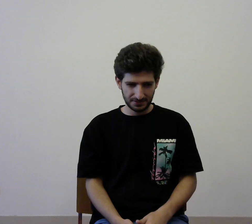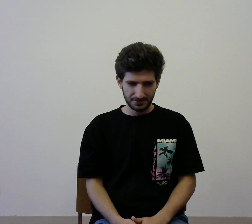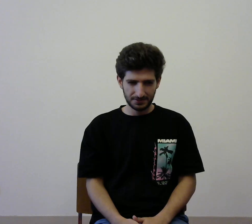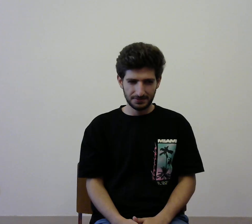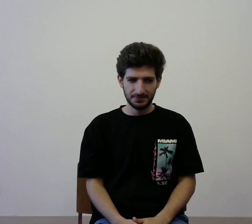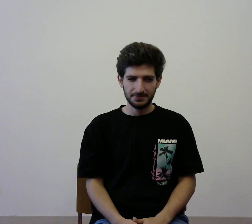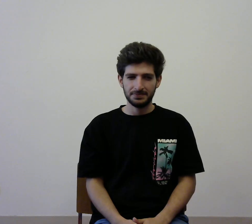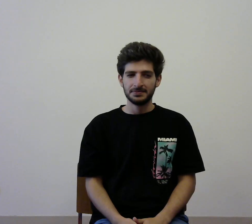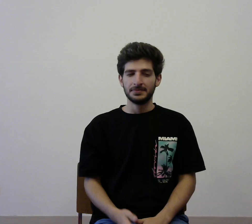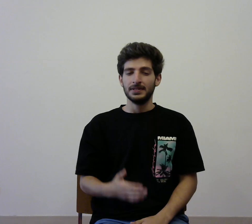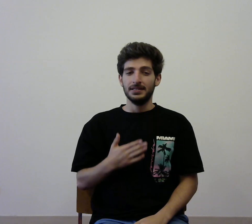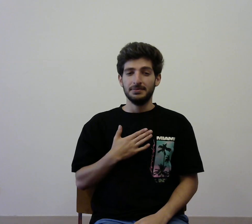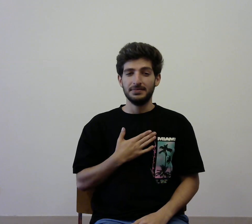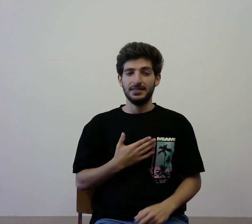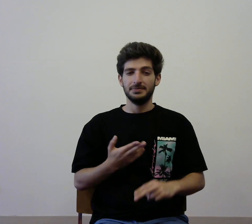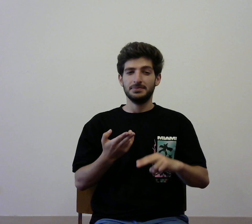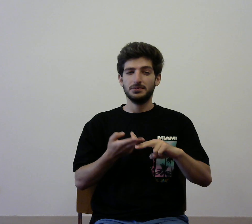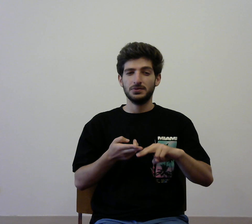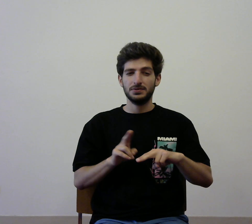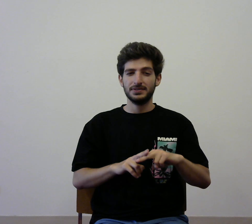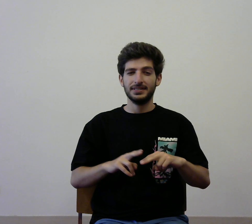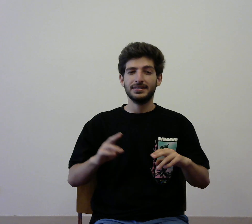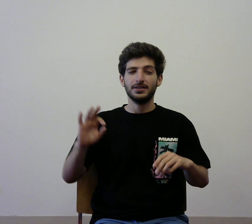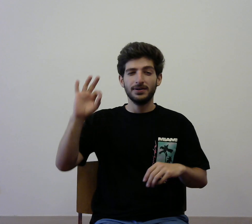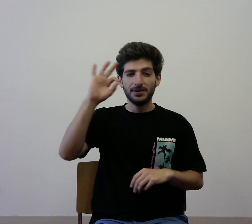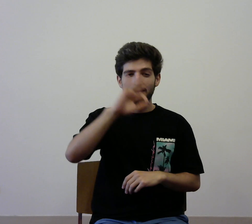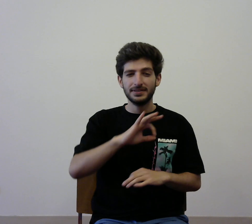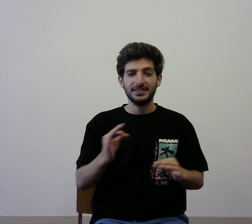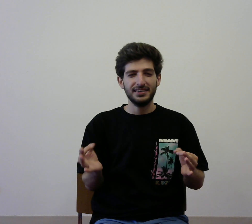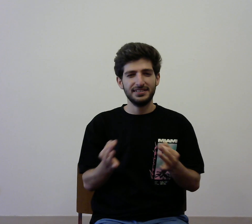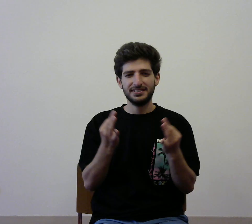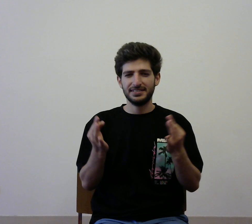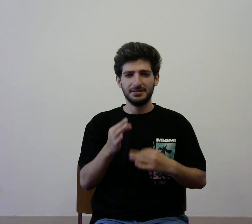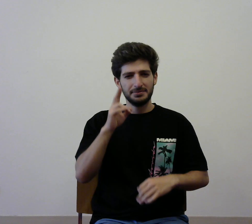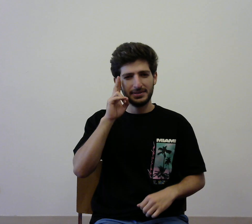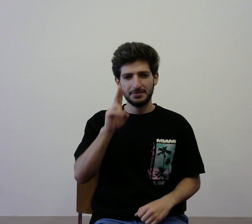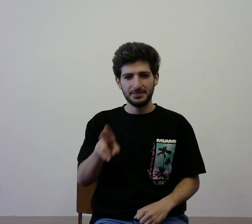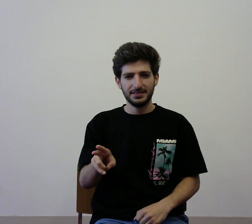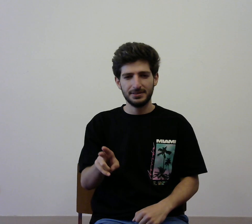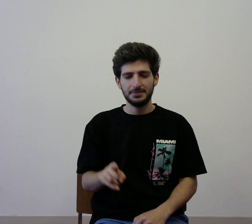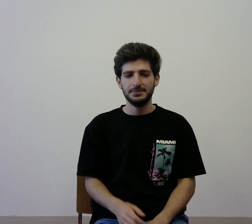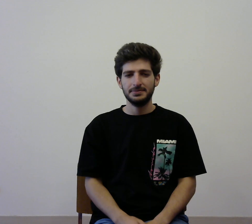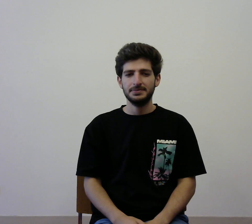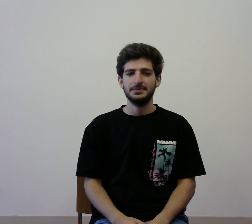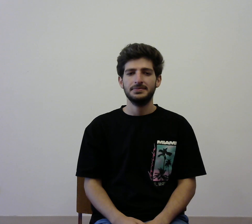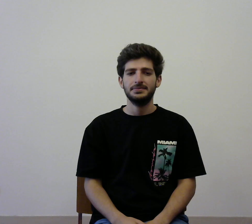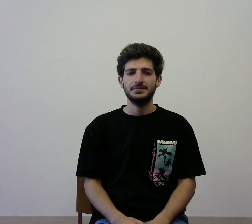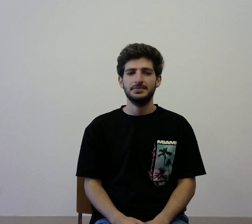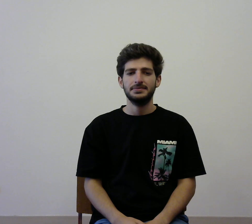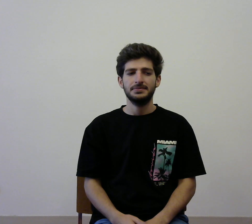Mən bu barədə heç nə bilmirəm